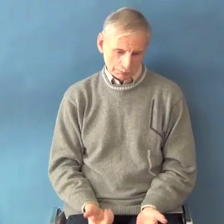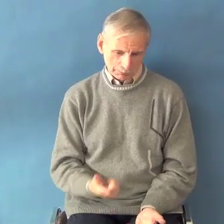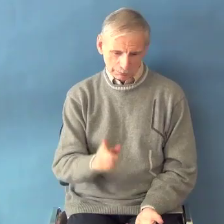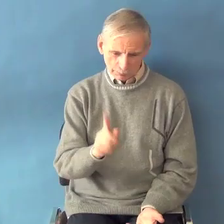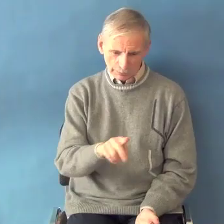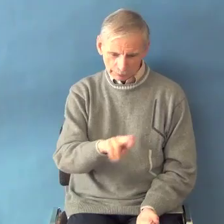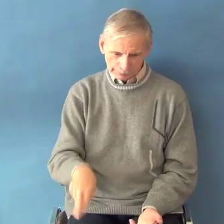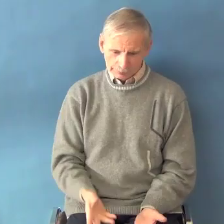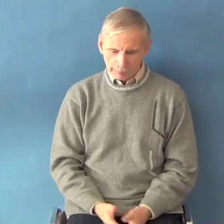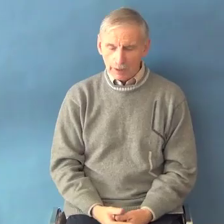Tu znak zakazu.